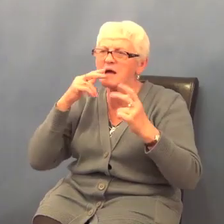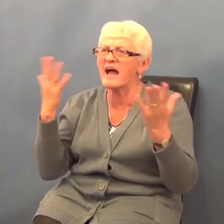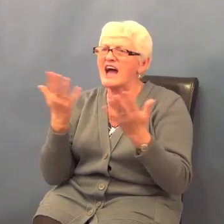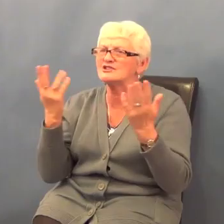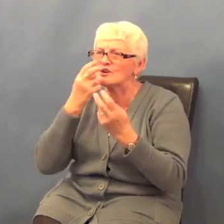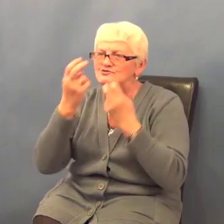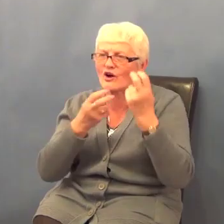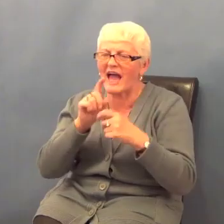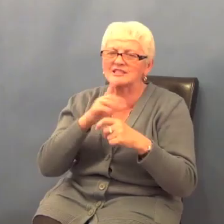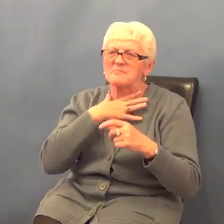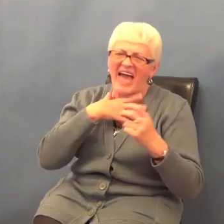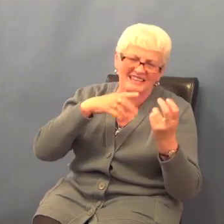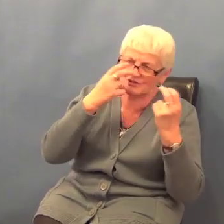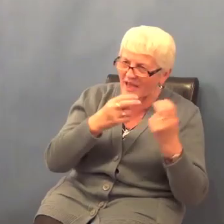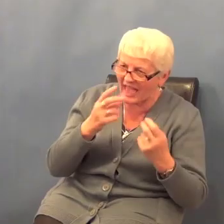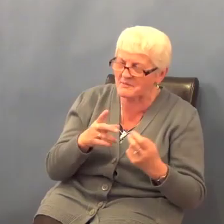Szukają jej, pies też szuka.